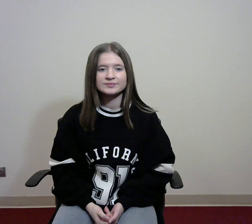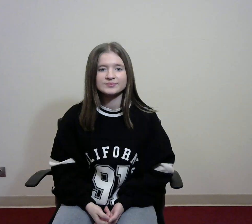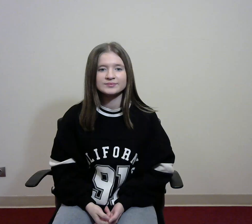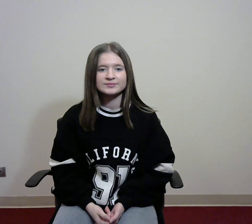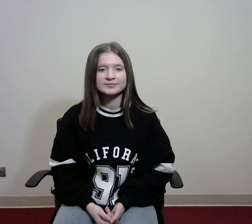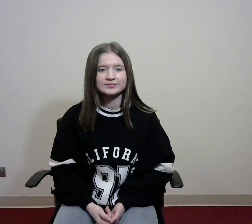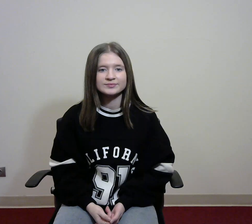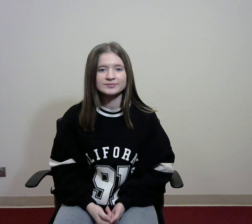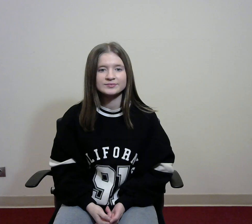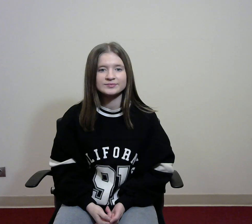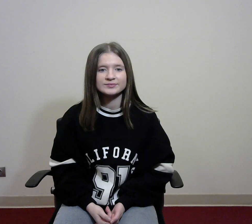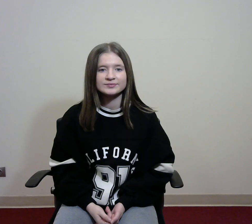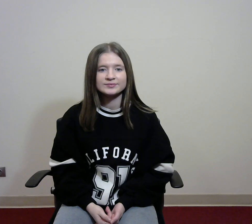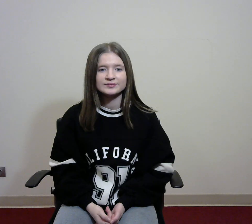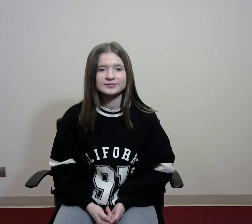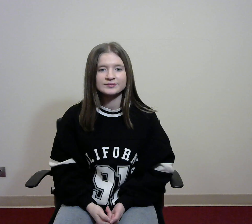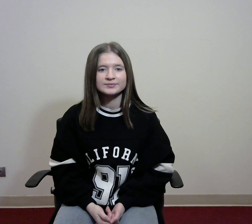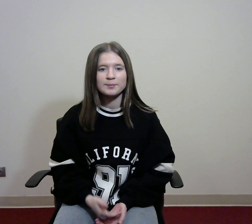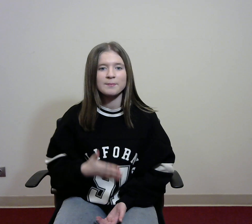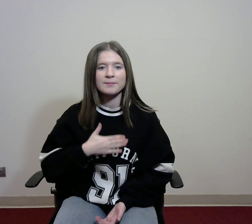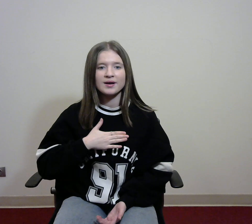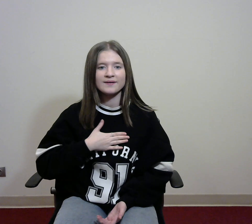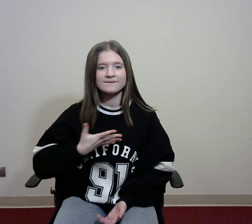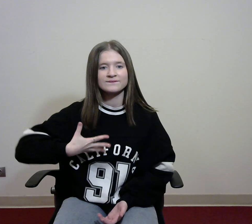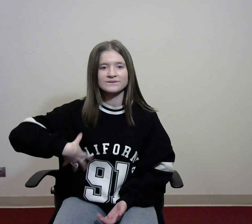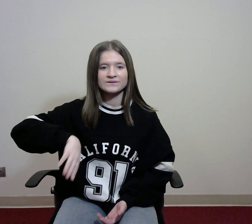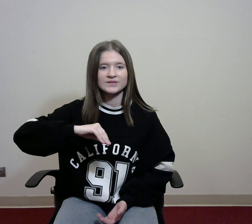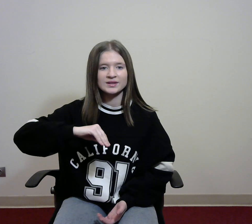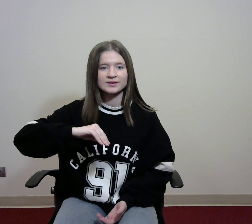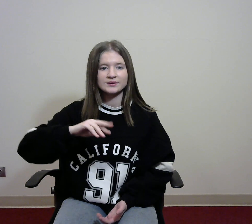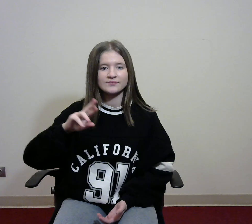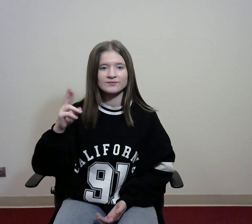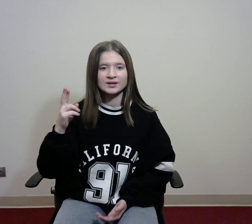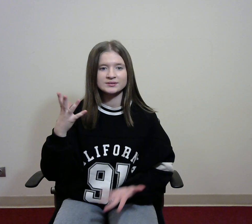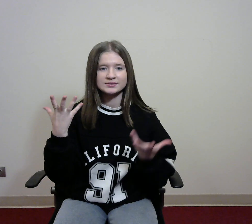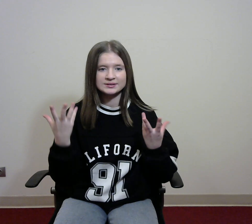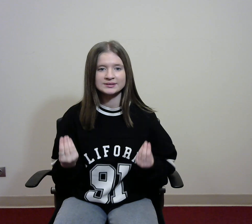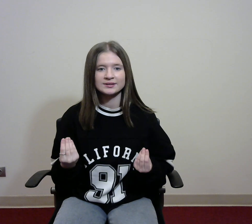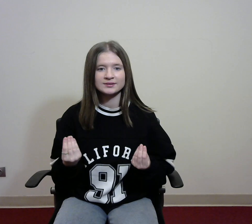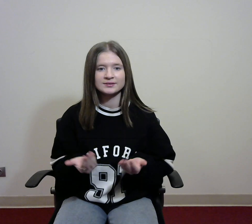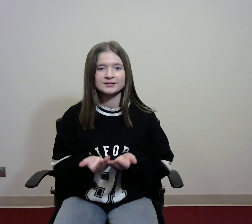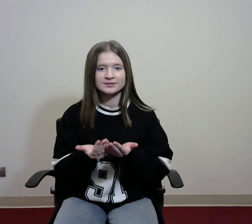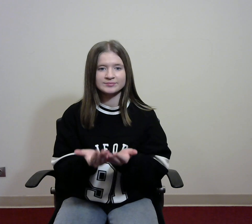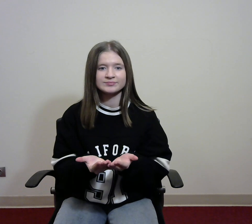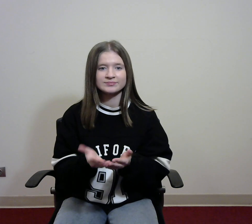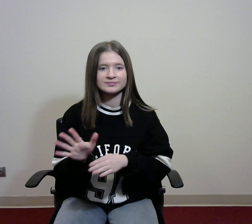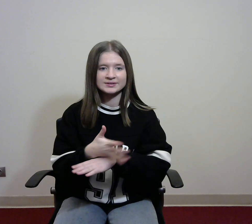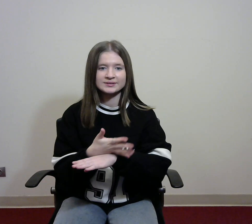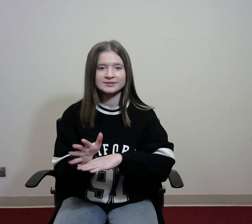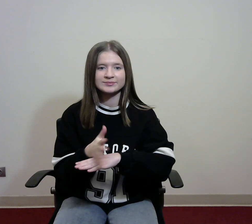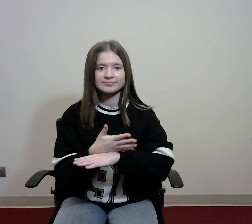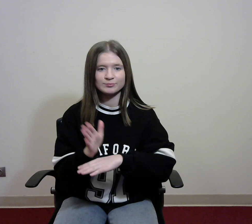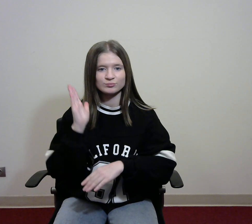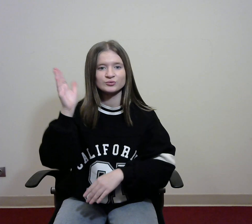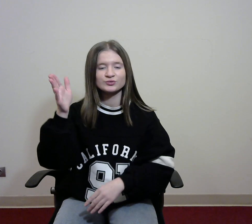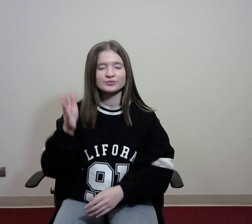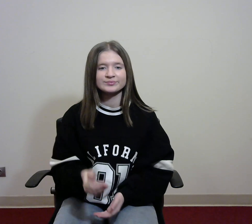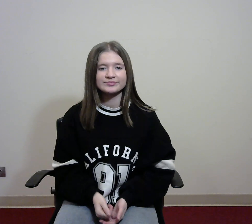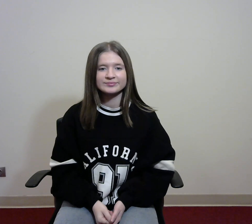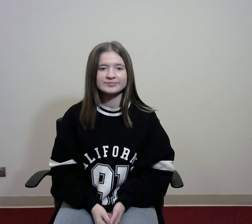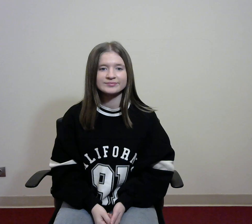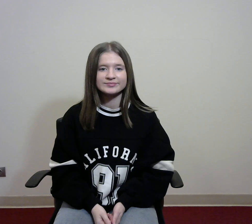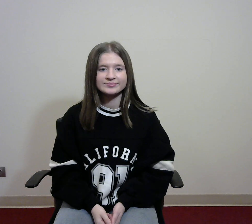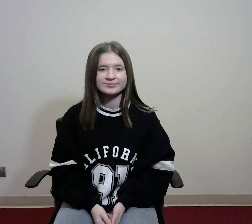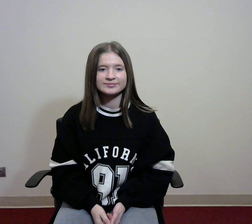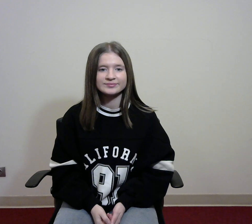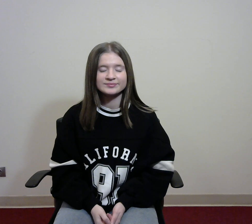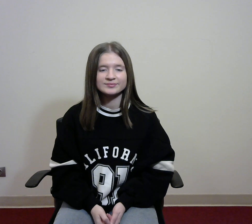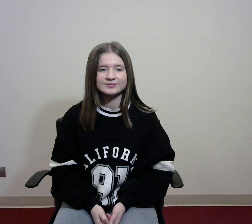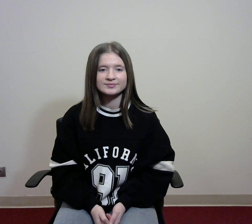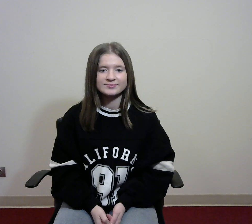Biz cümə günü gəmi gəzintisində olacağıq